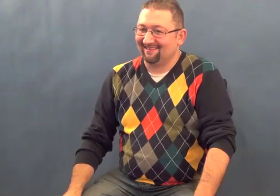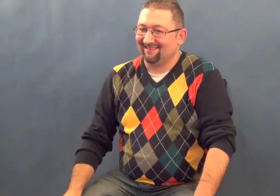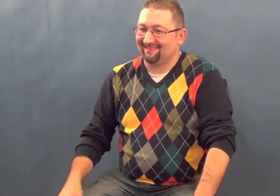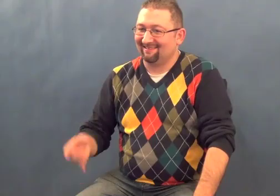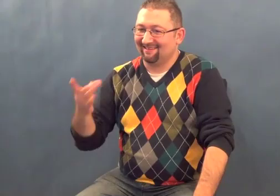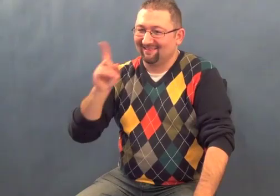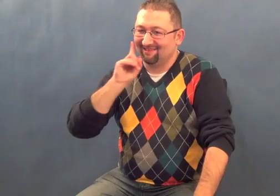Tak, prawda.